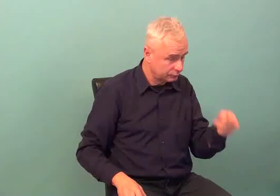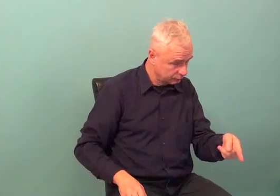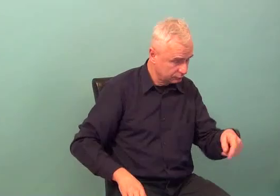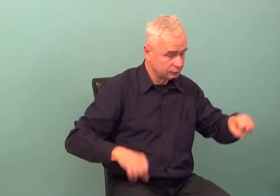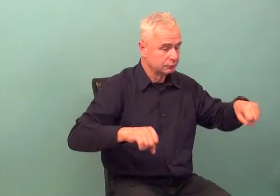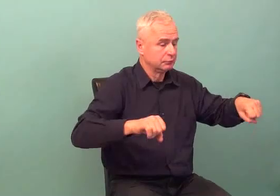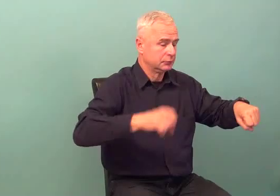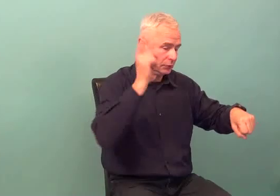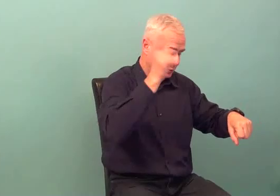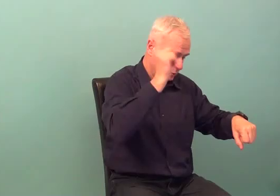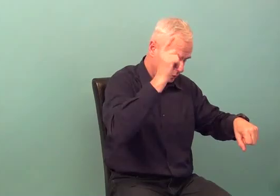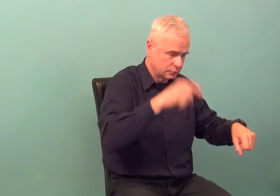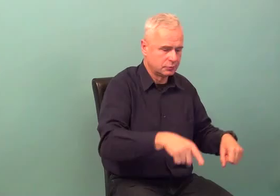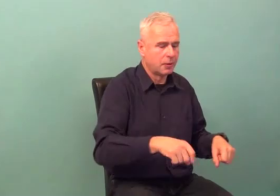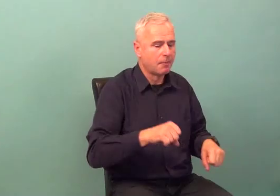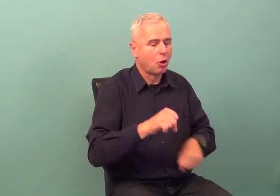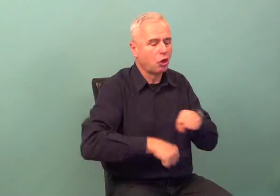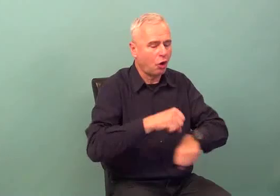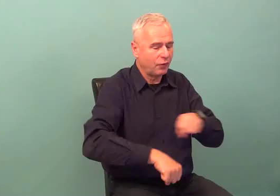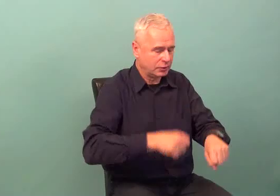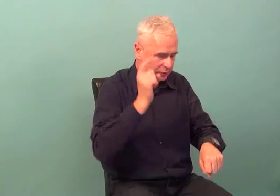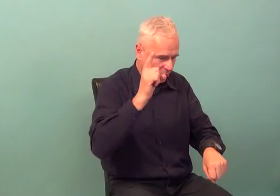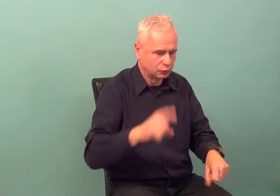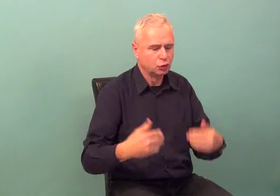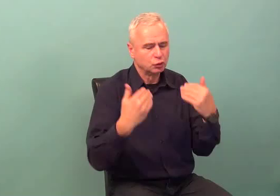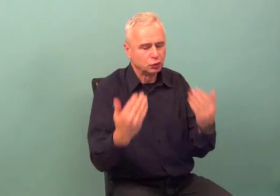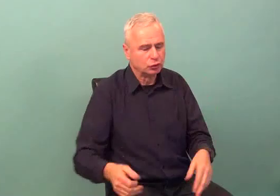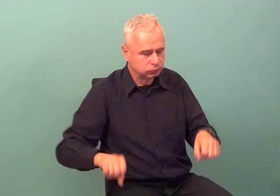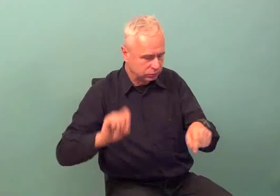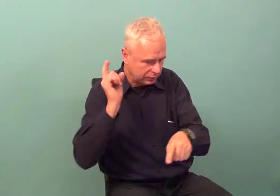Jest zakaz jazdy na motorze, motorowerze oraz skuterze.